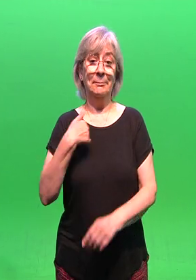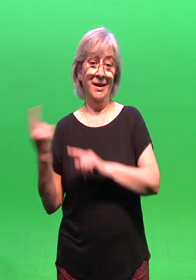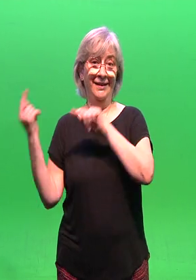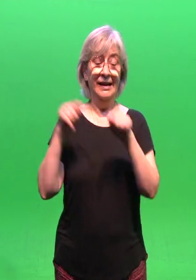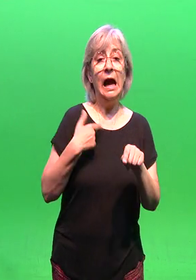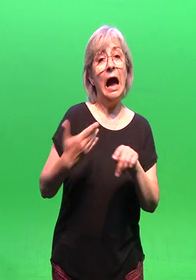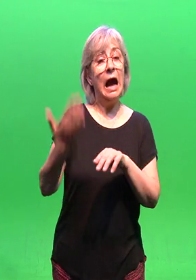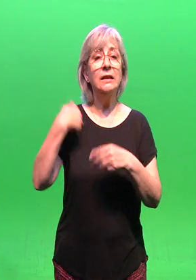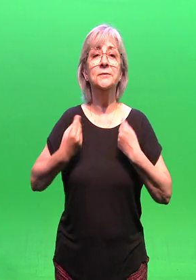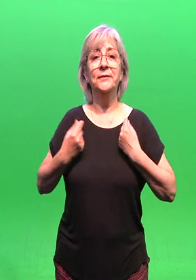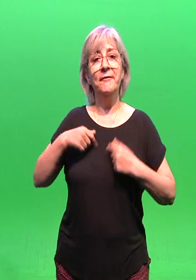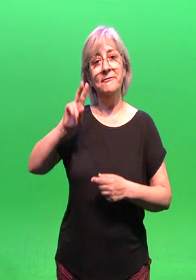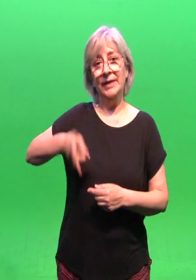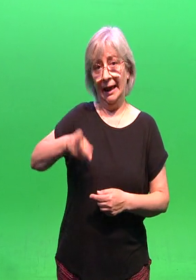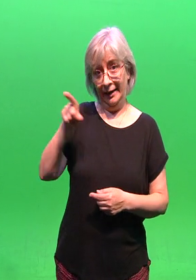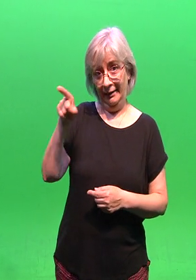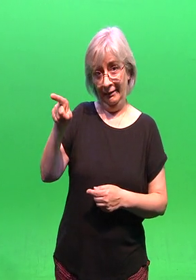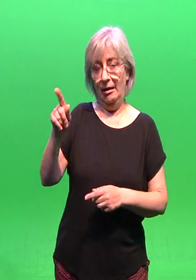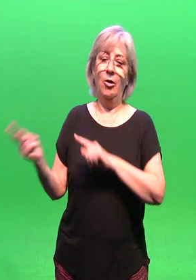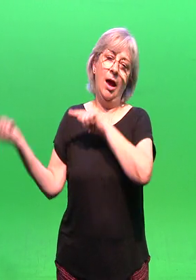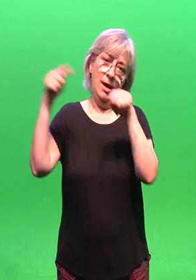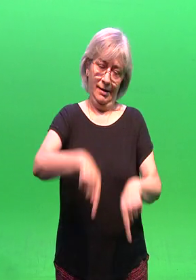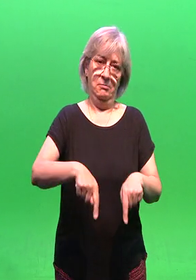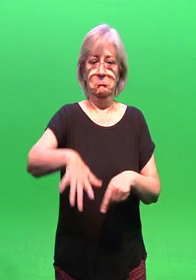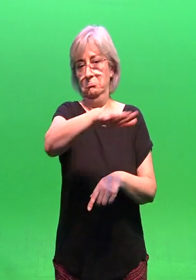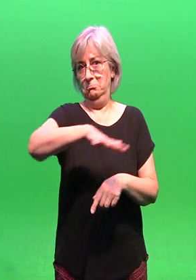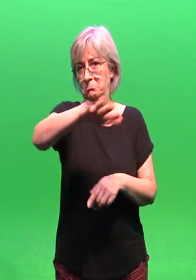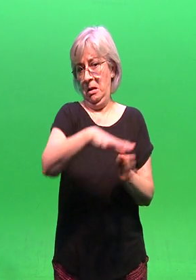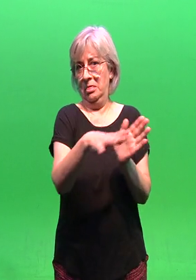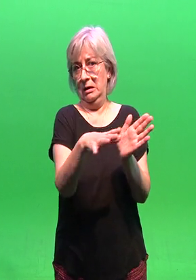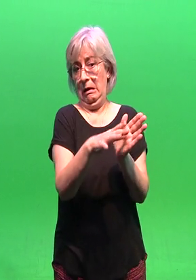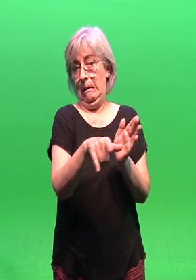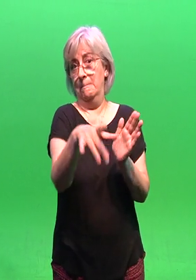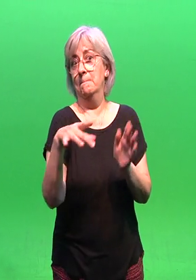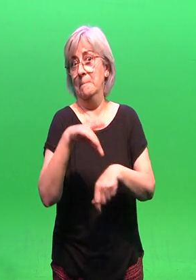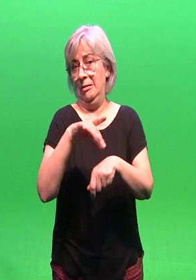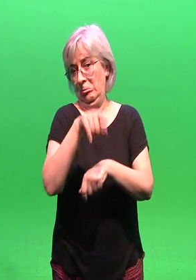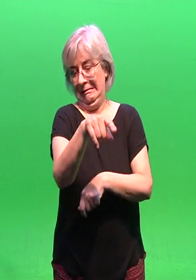Abans vivia a Vic, ara visc aquí, per la zona, a prop del metge.